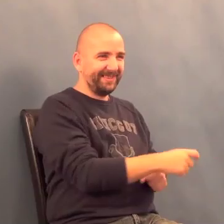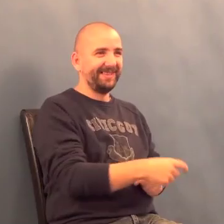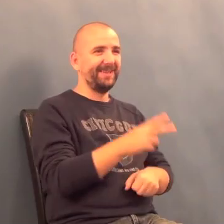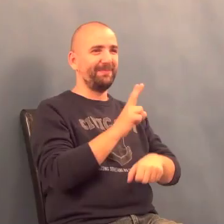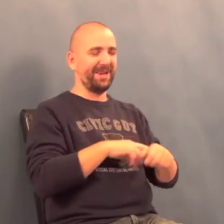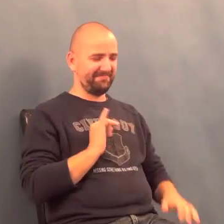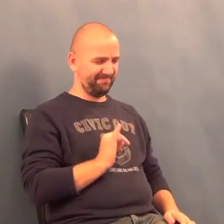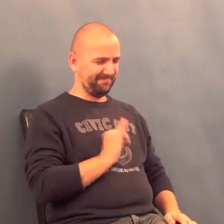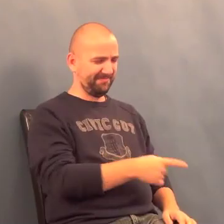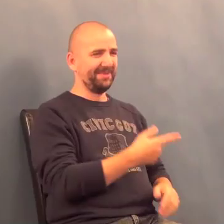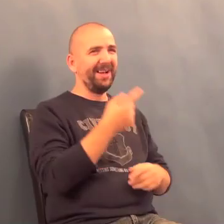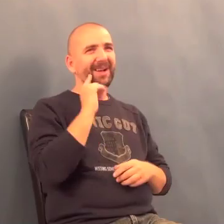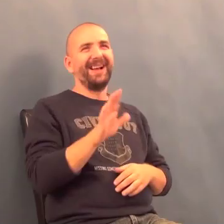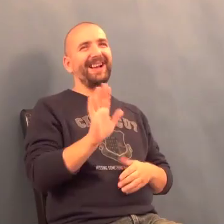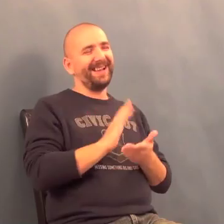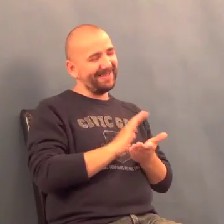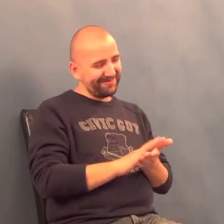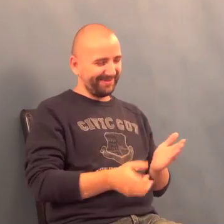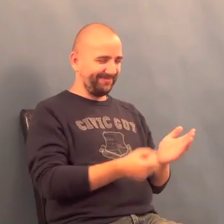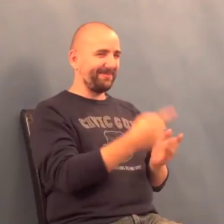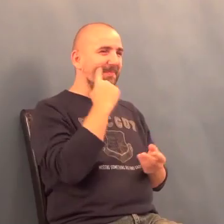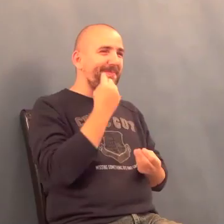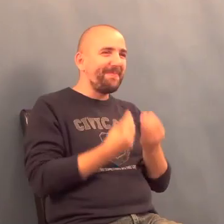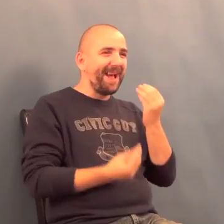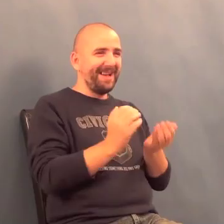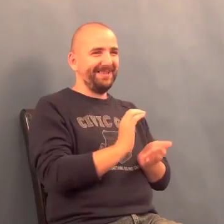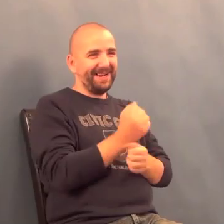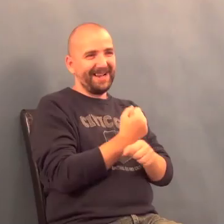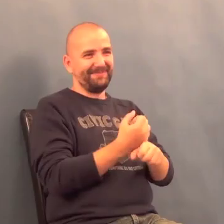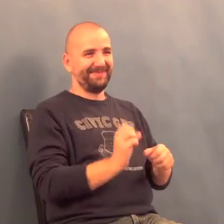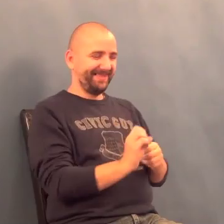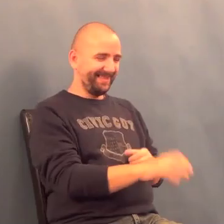Policjant zastanawia się co on robi, ale chłopiec tłumaczy, że tylko się bawi kamieniami.